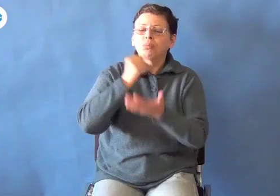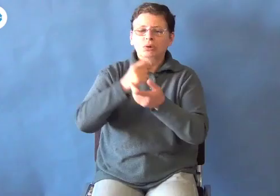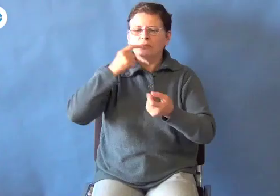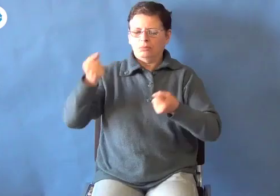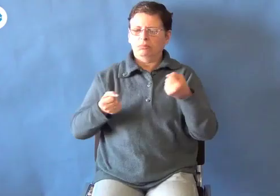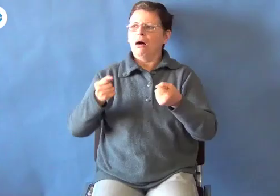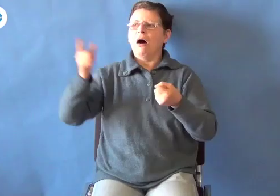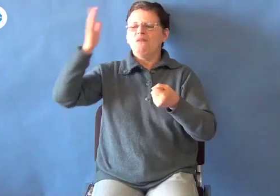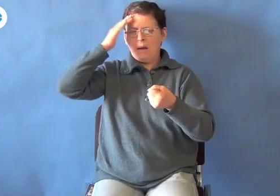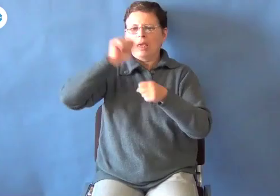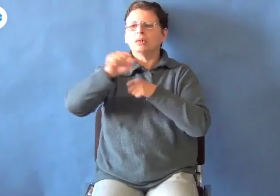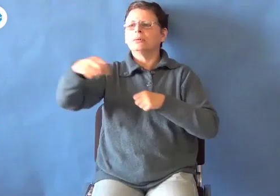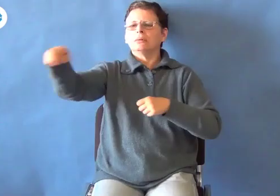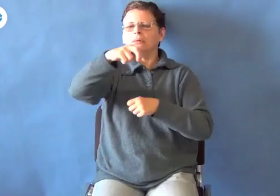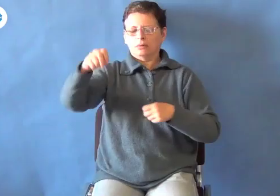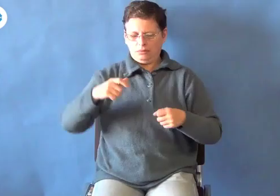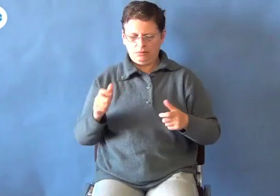Musi być znak, żeby kierowca wiedział, że tam przechodzą ludzie.